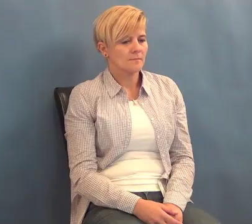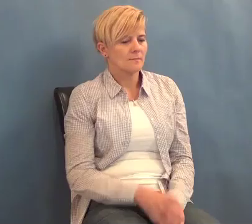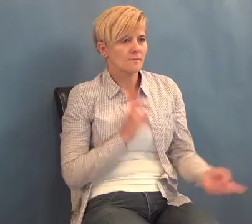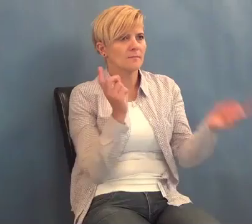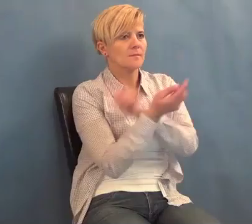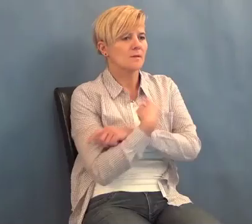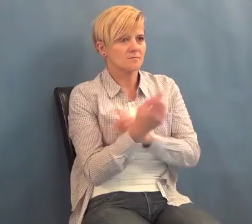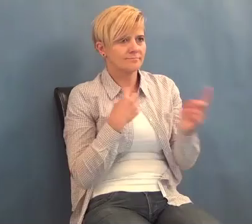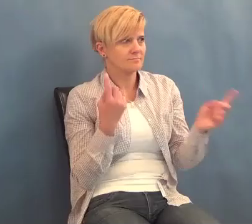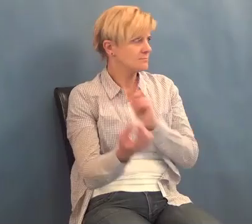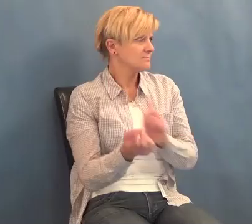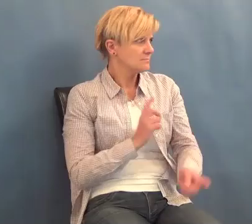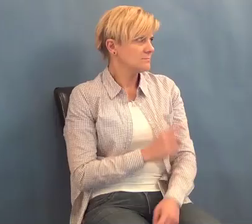Zmiana, zamieniamy się.